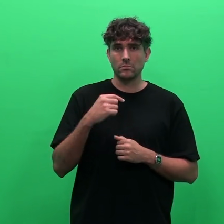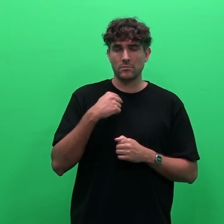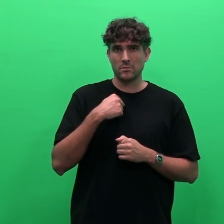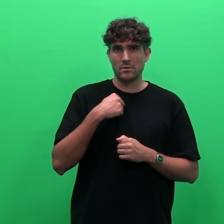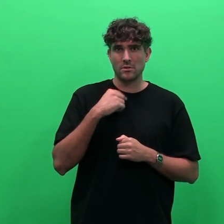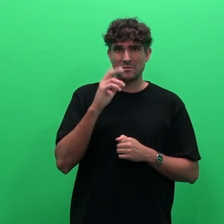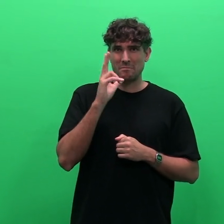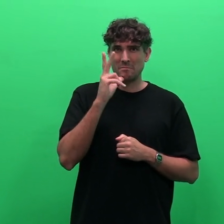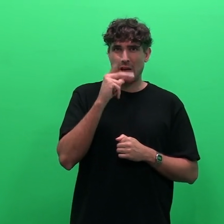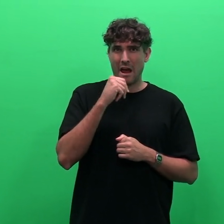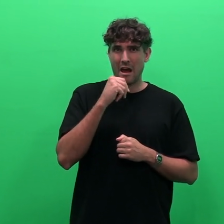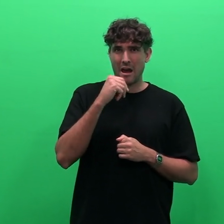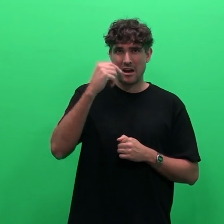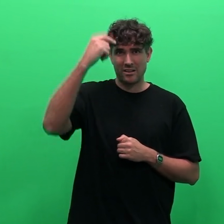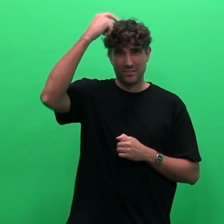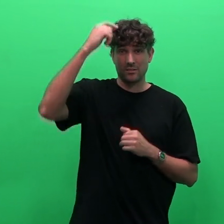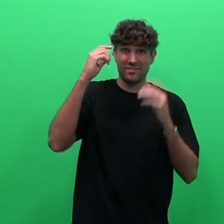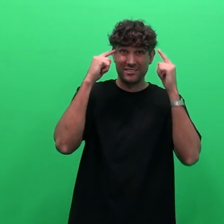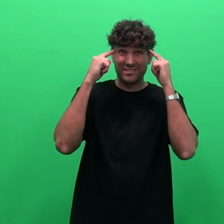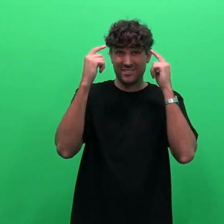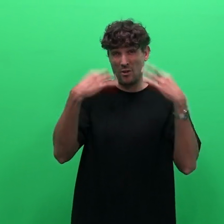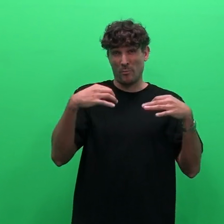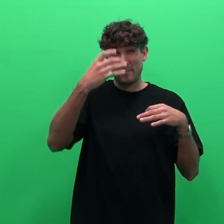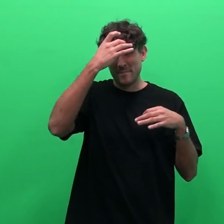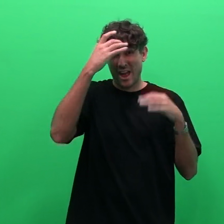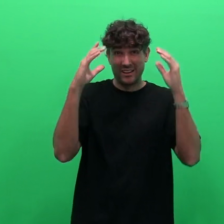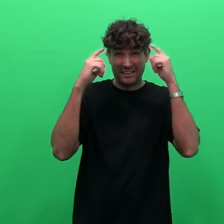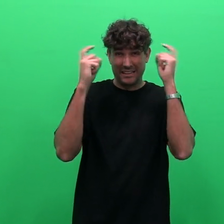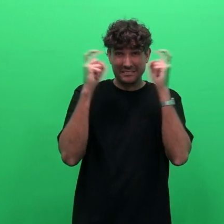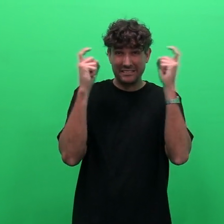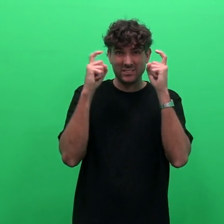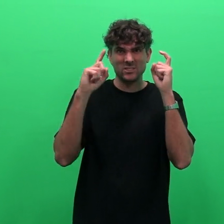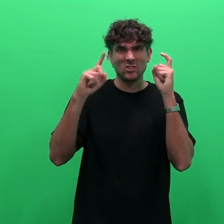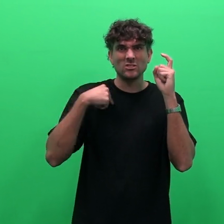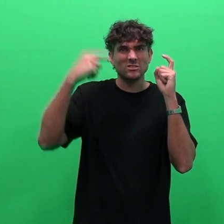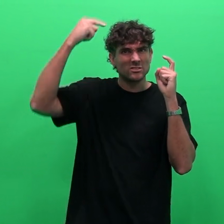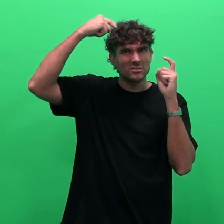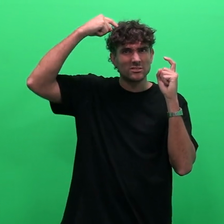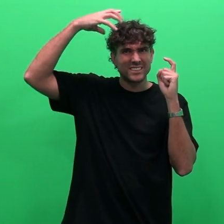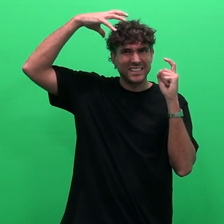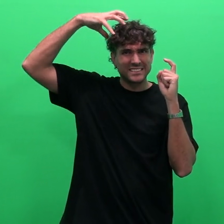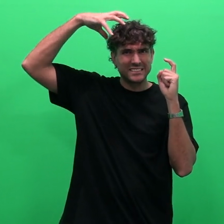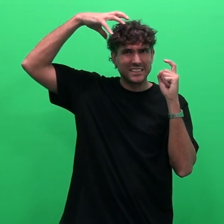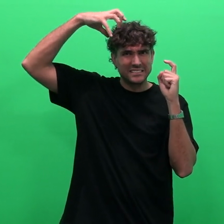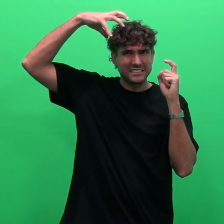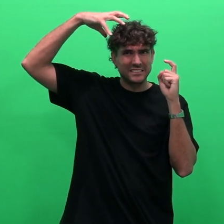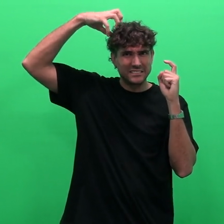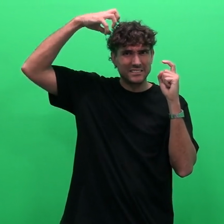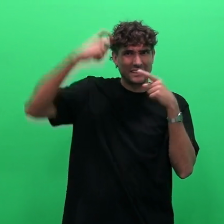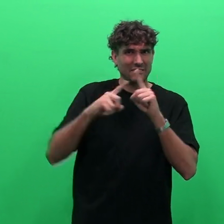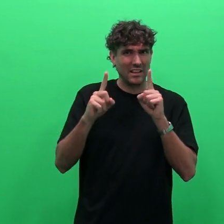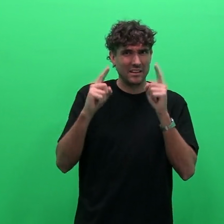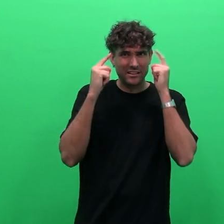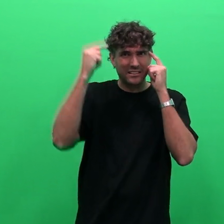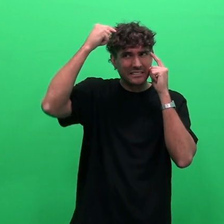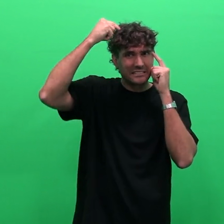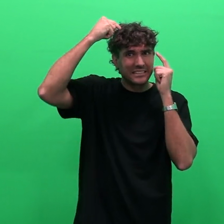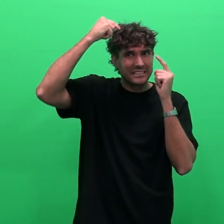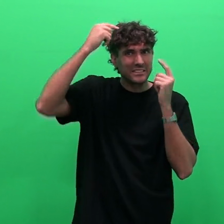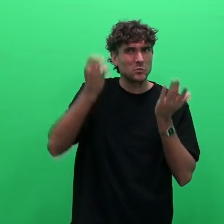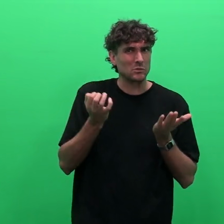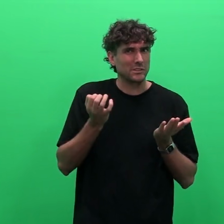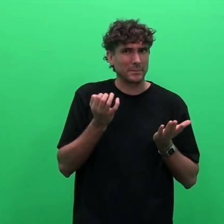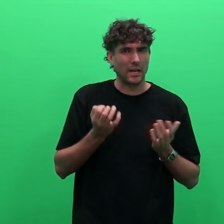Normalment, quan fa mal el cap, el dolor és lateral, als dos costats del cap, però a mi em fa mal, a la part superior, sento un dolor bombejant, és diferent la xona on em fa mal, què em passa?